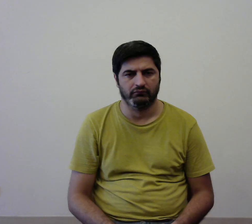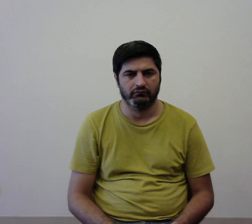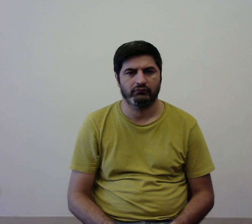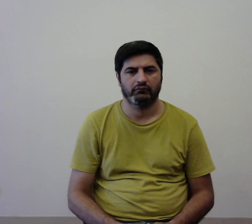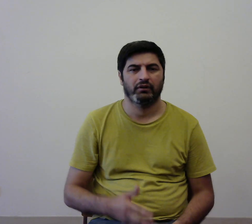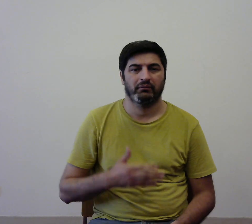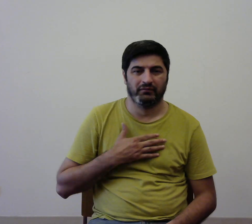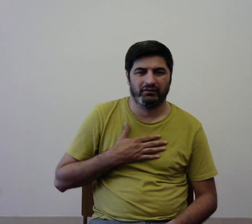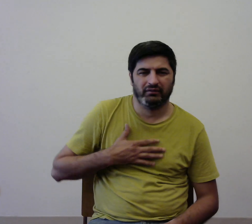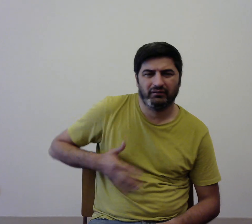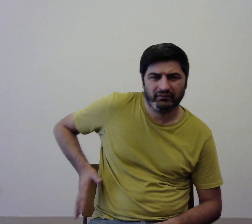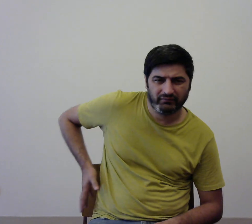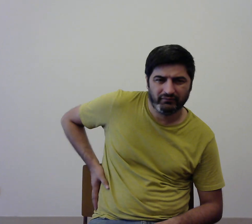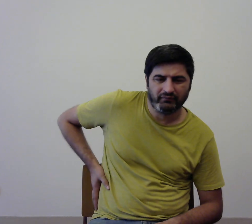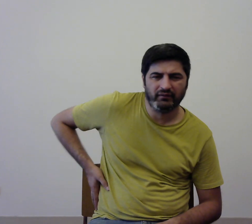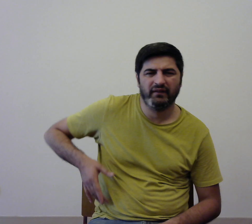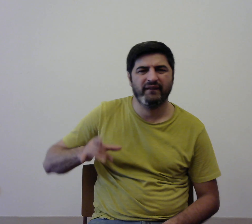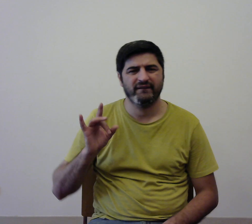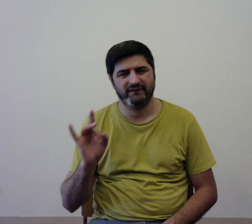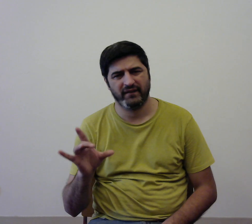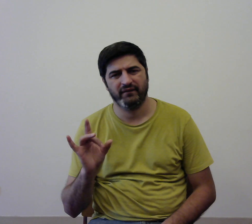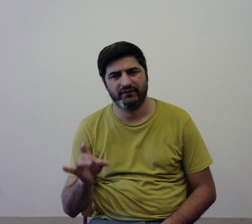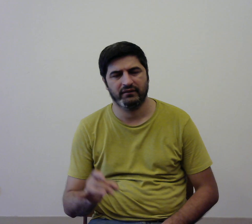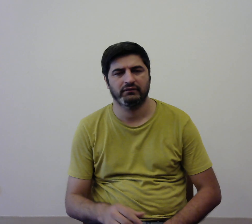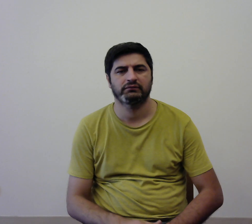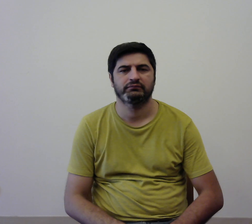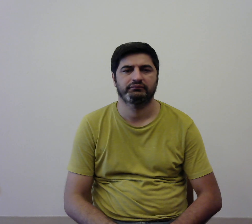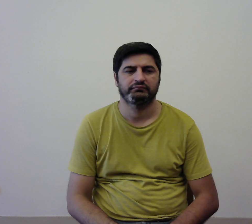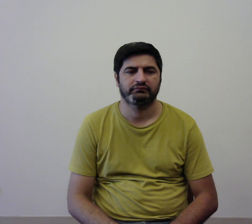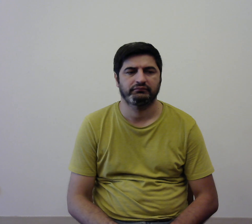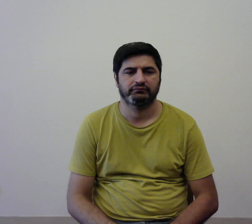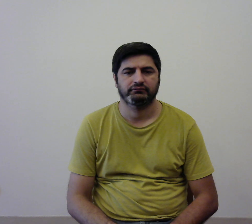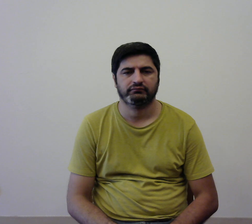Mənim belim ağrıyır